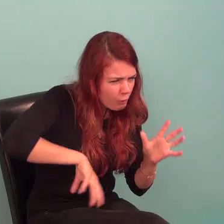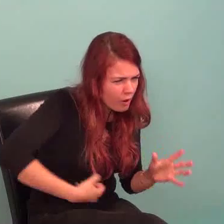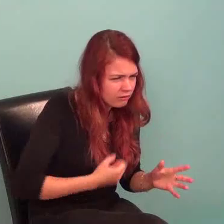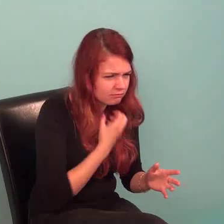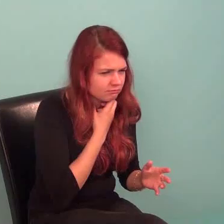Poczuła chęć zemsty.